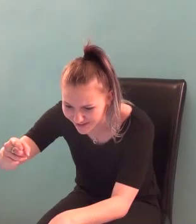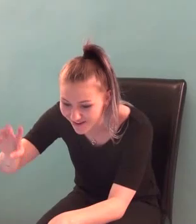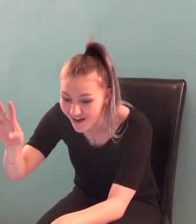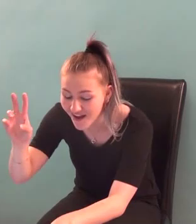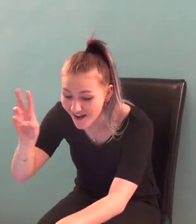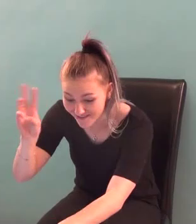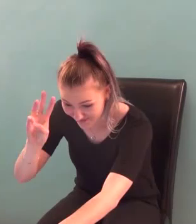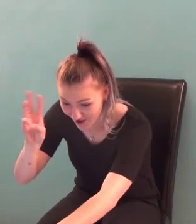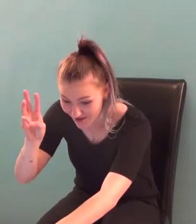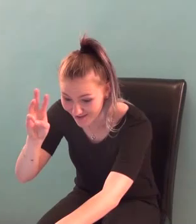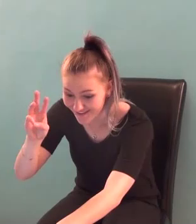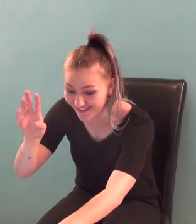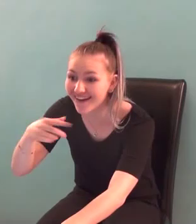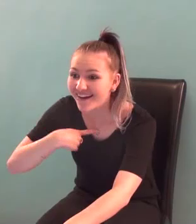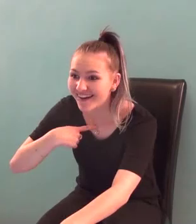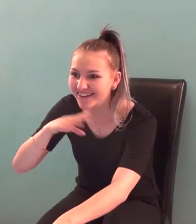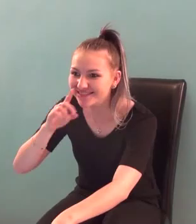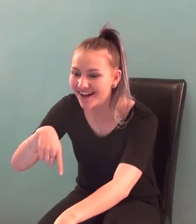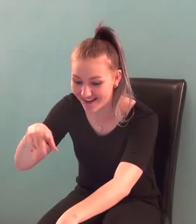Wtorek... ja powiedziałam źle.